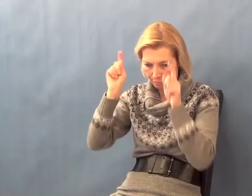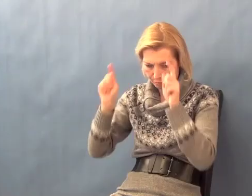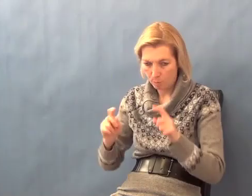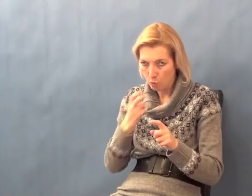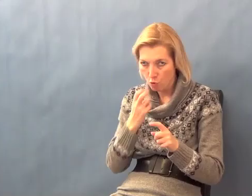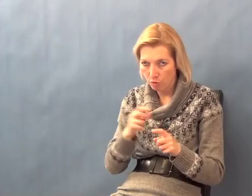Podobne do burzy?